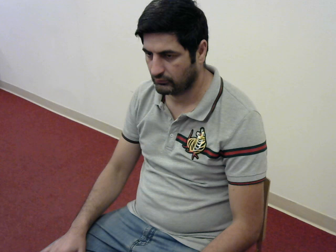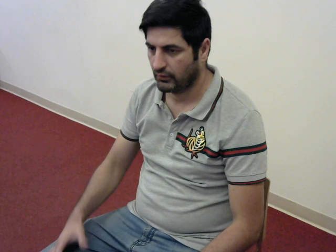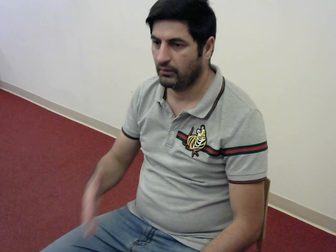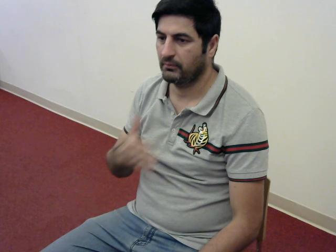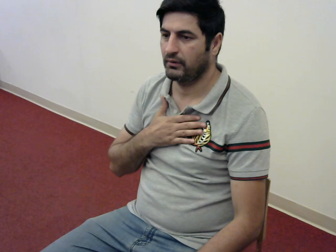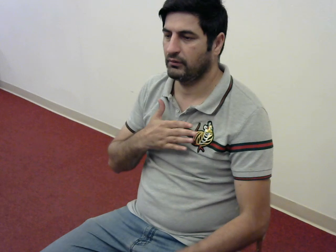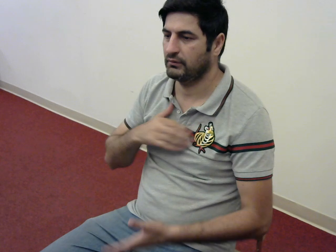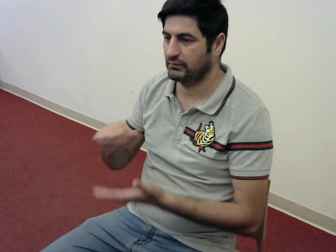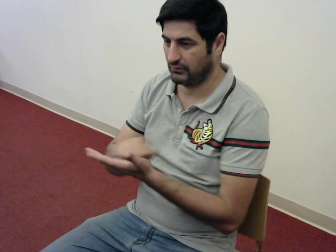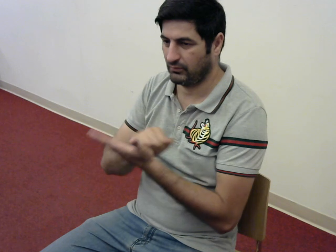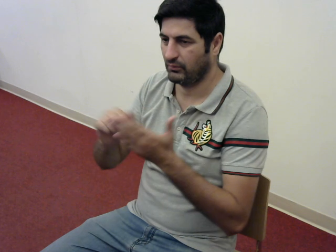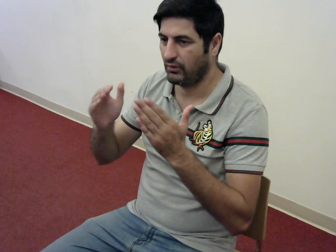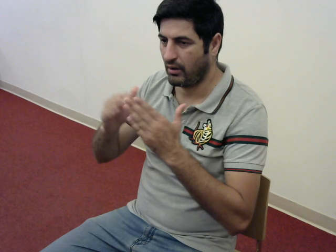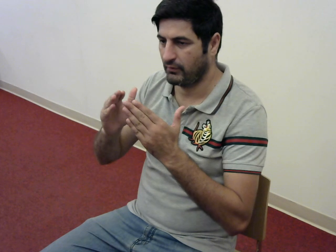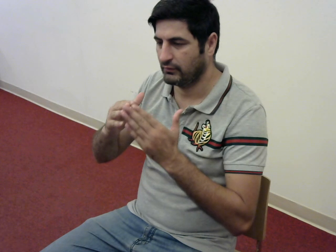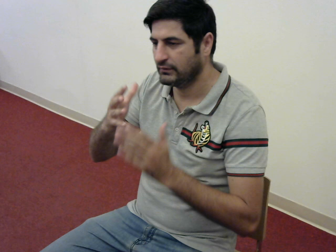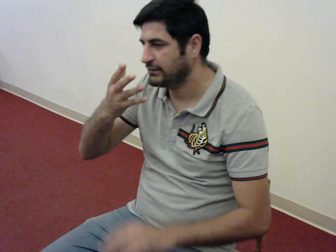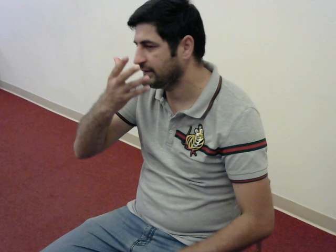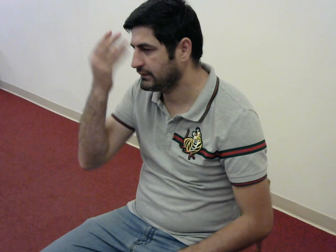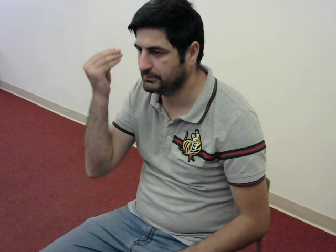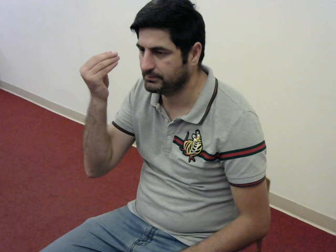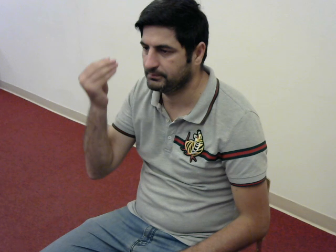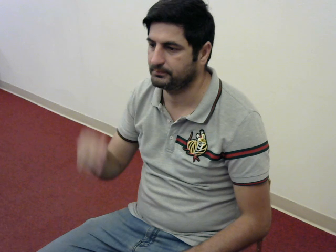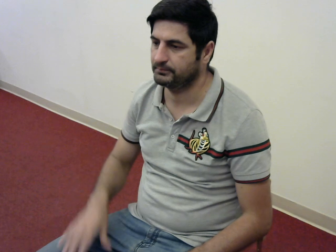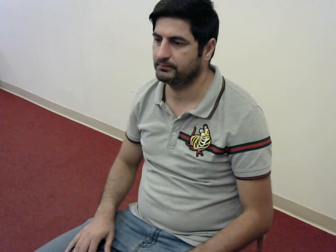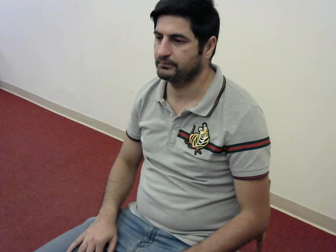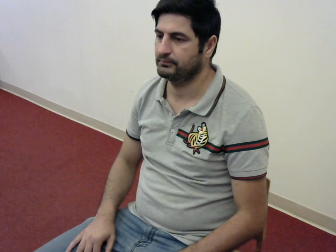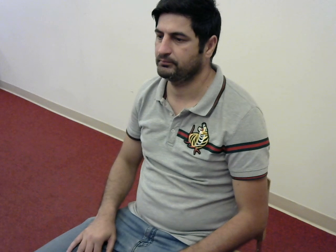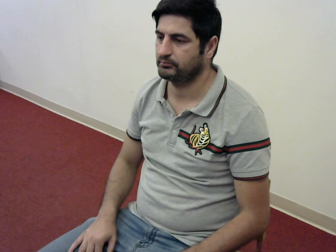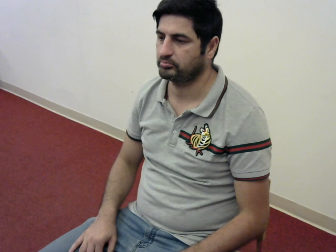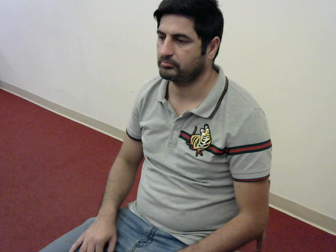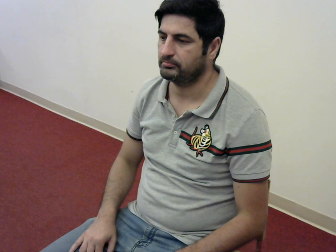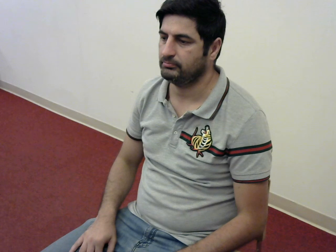Mən sənədlərimi evdə unutmuşam